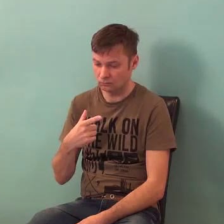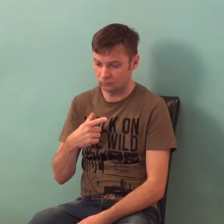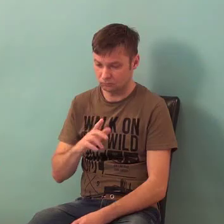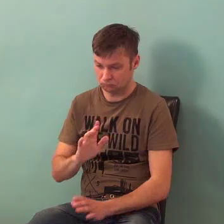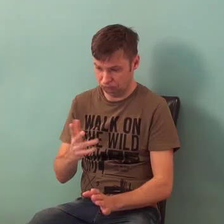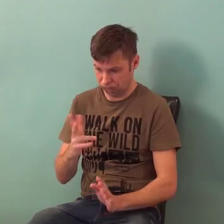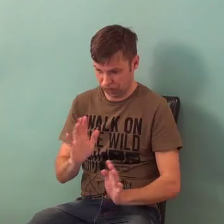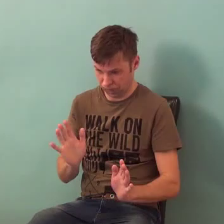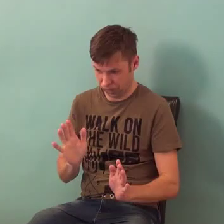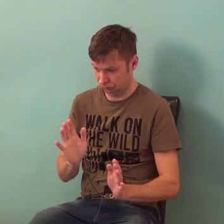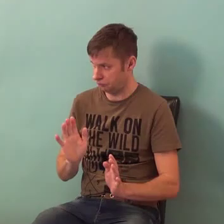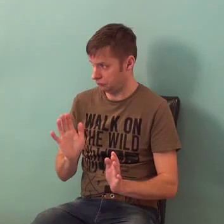Koniec, tylko trzy?